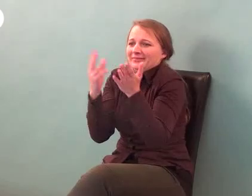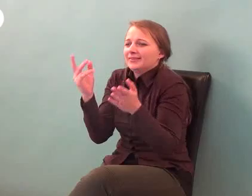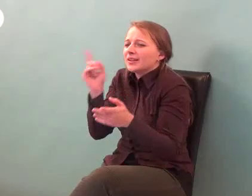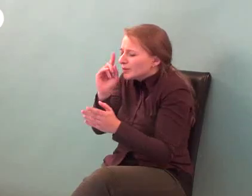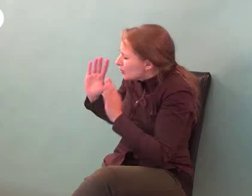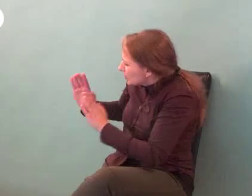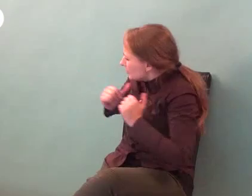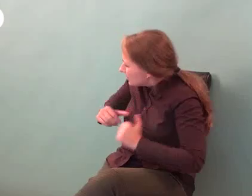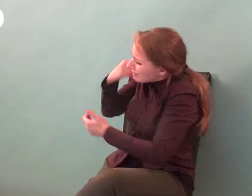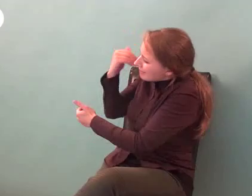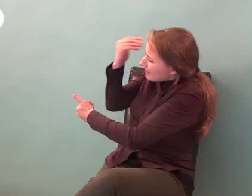Chłopiec uspokaja psa, a ten go nadal liże po twarzy.